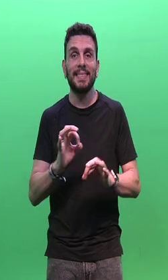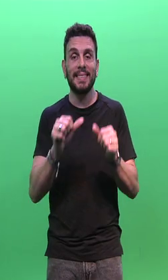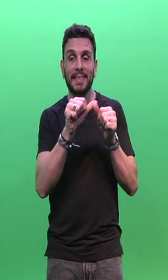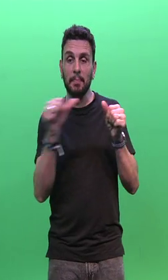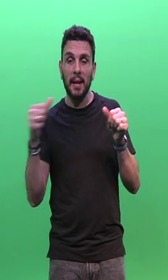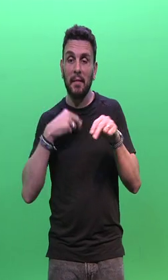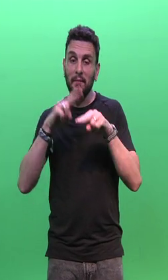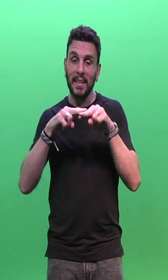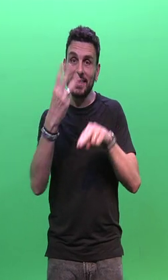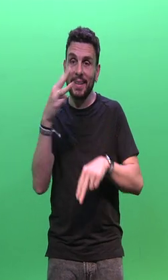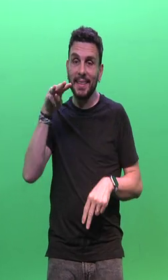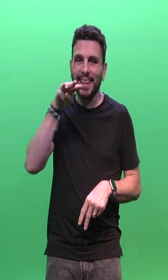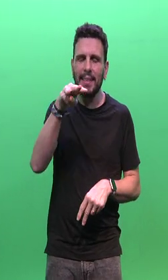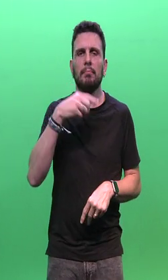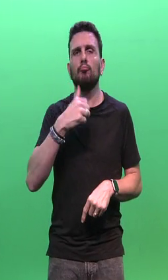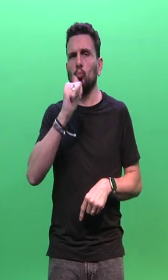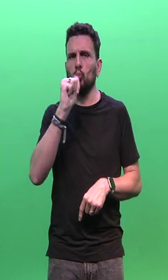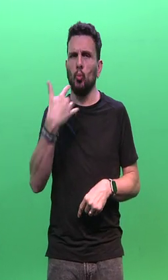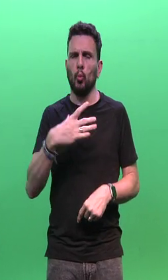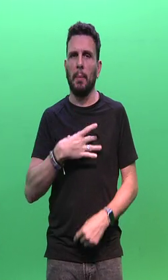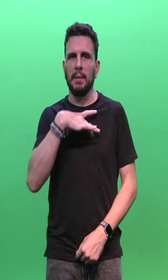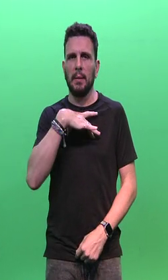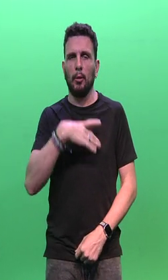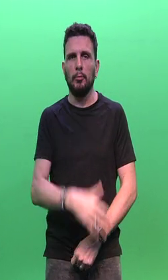En una setmana tinc tres dies festius i bec força, massa.